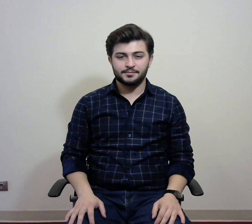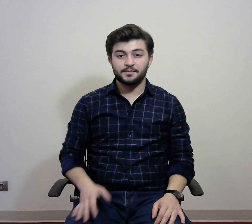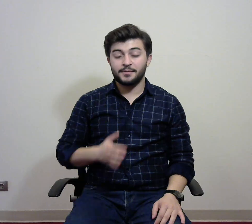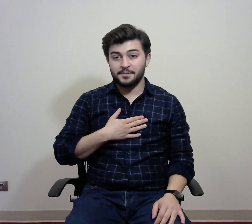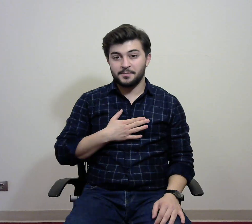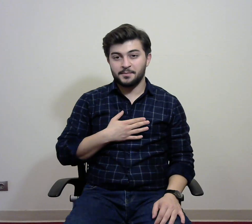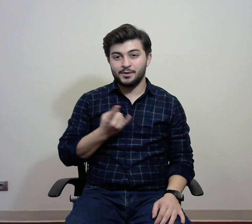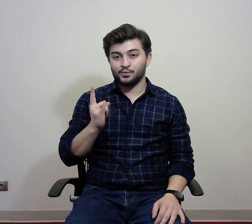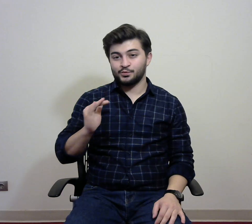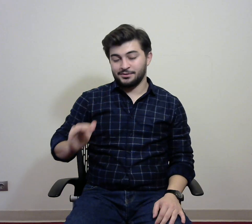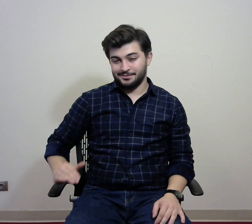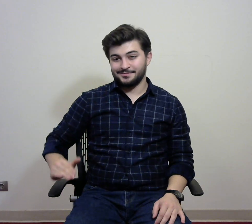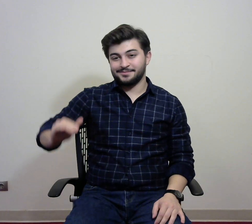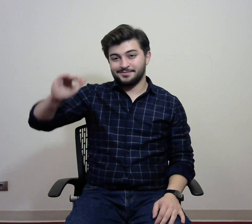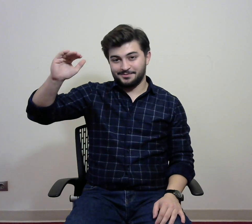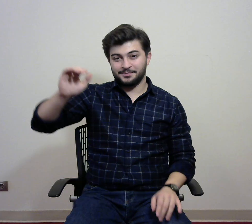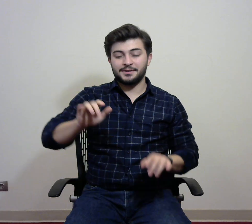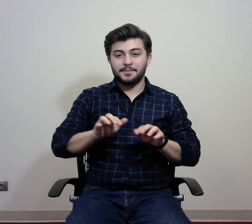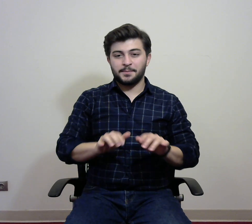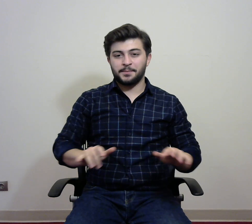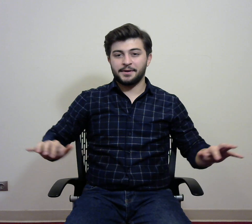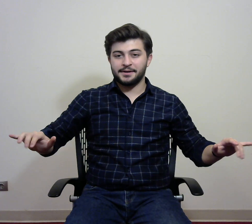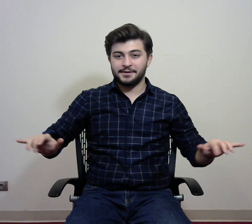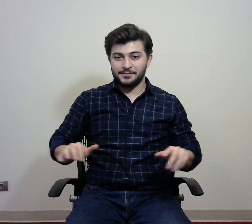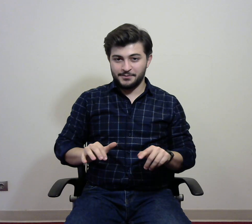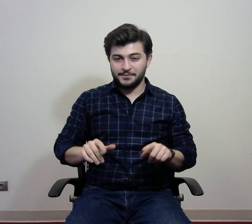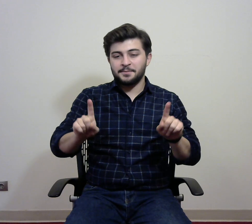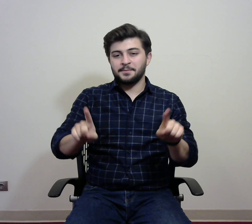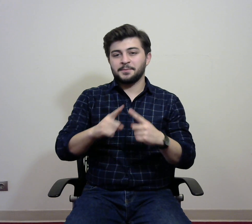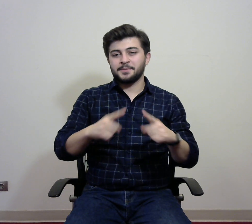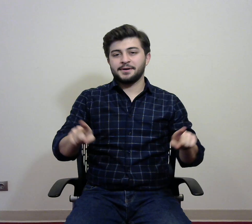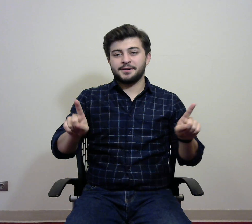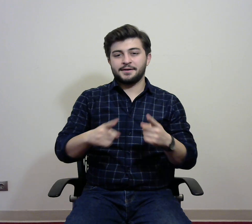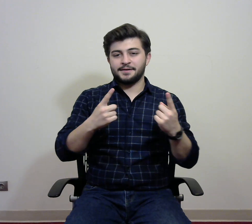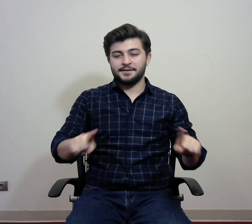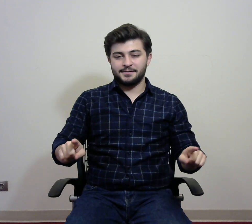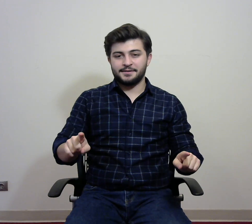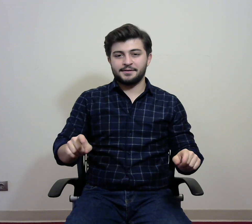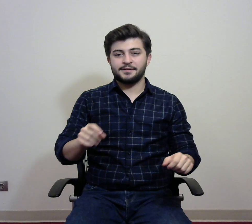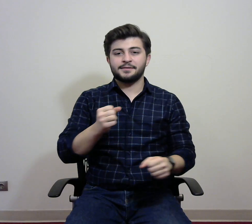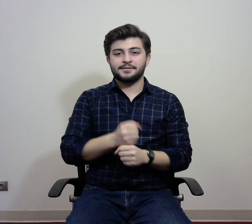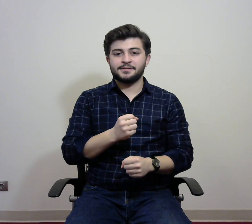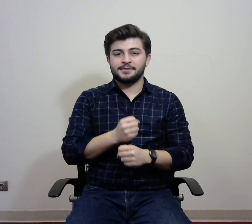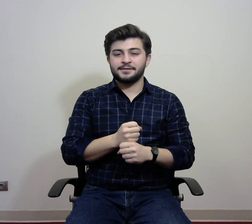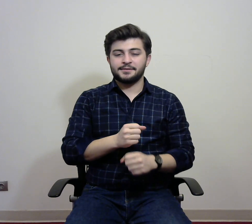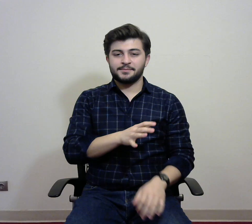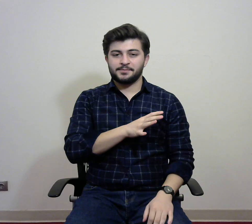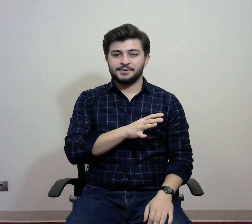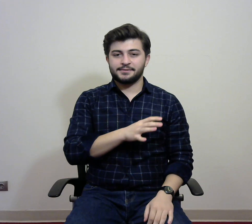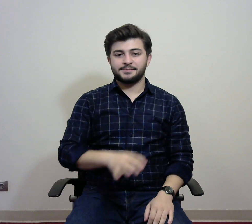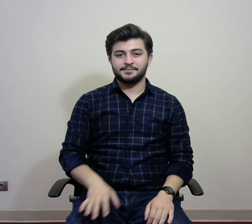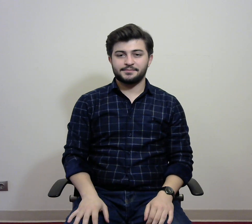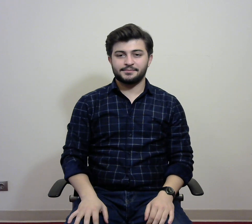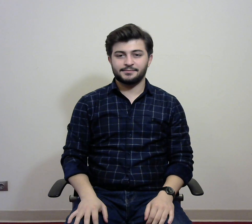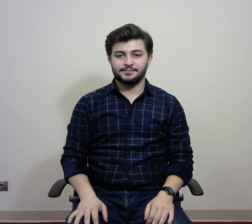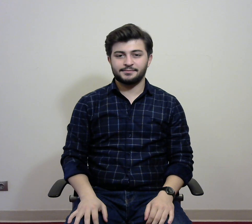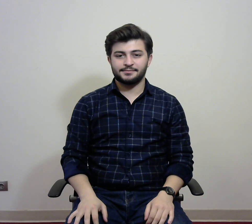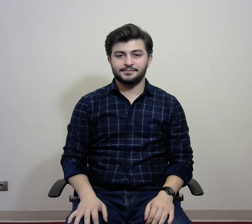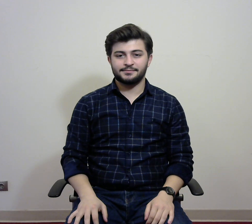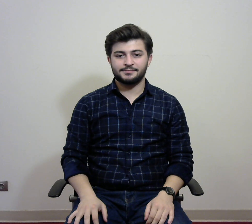Mən uşaq vaxtından pianoda ifa edirəm